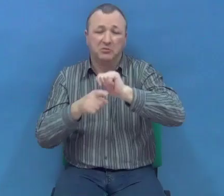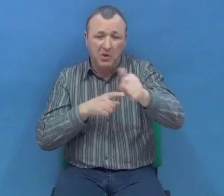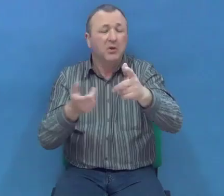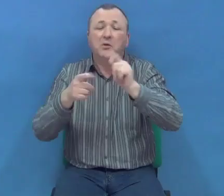Jest.